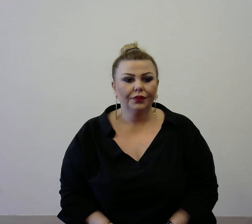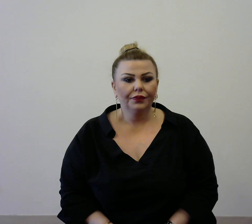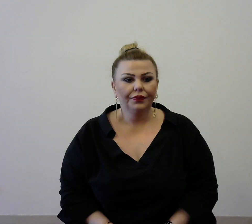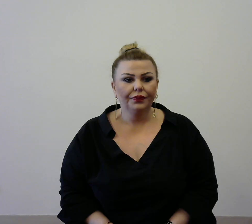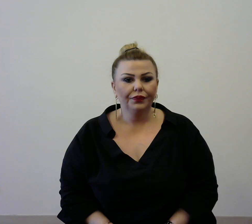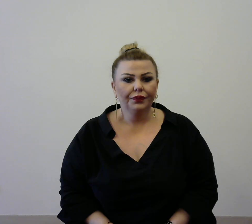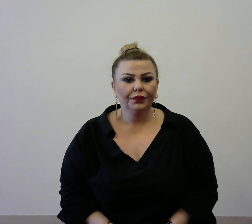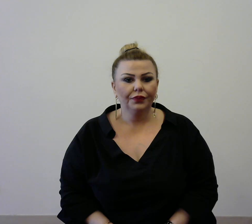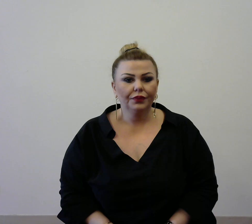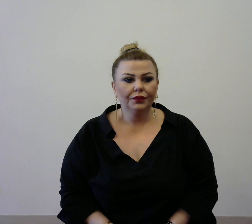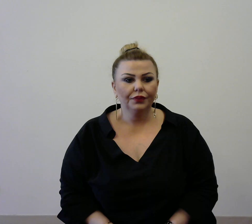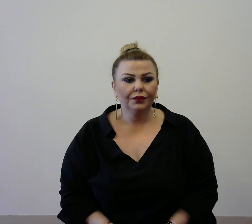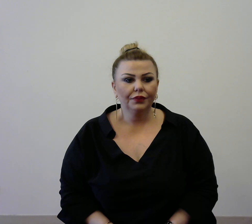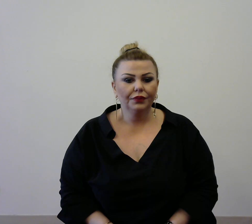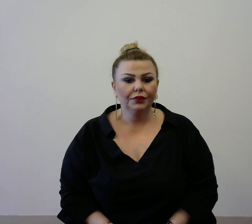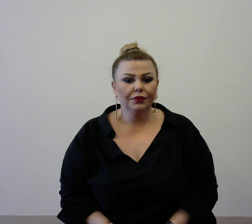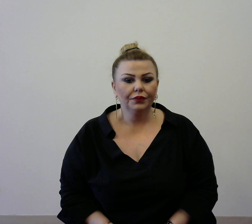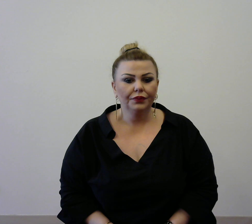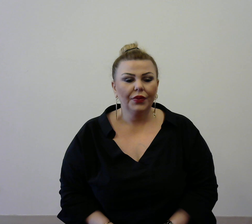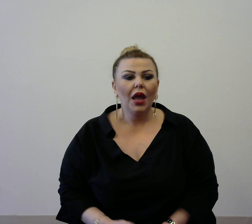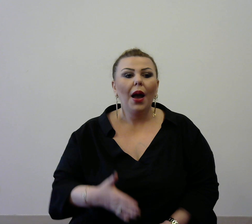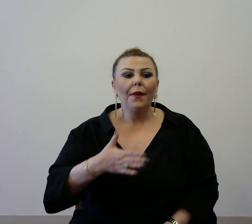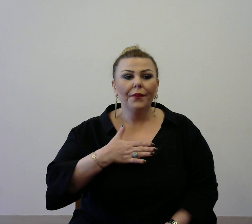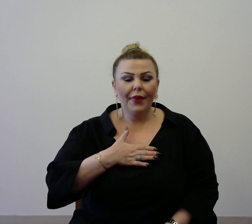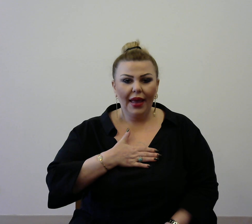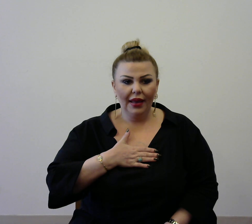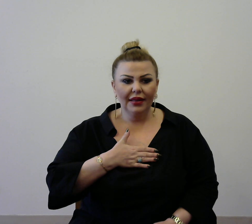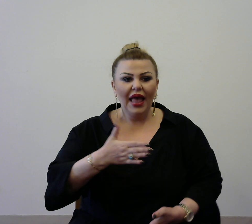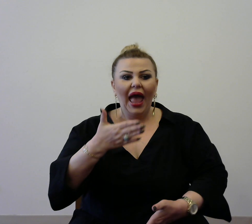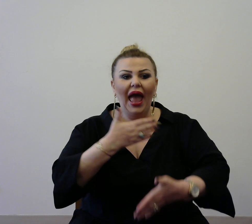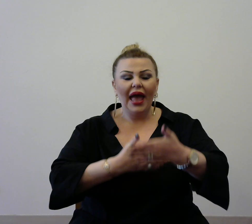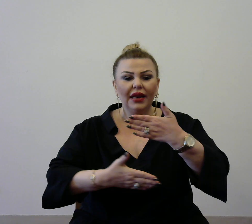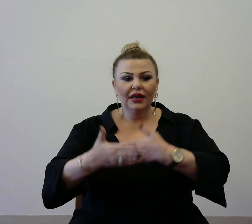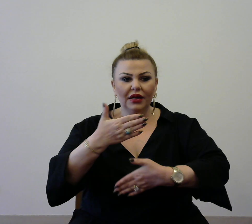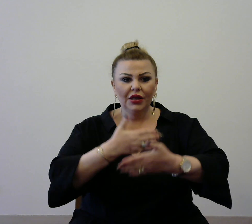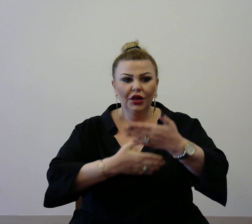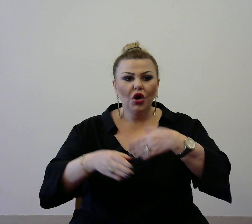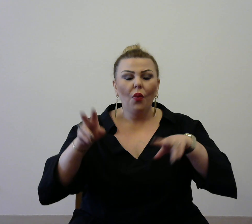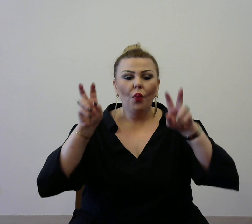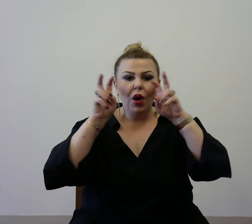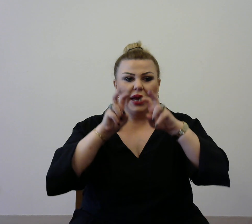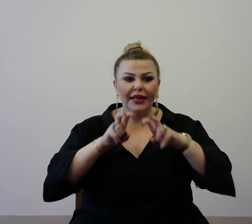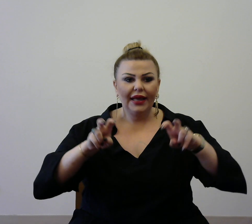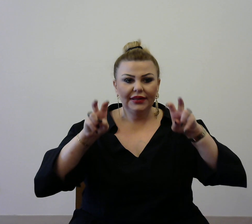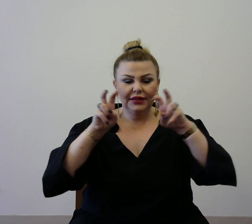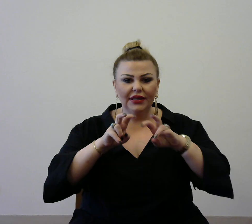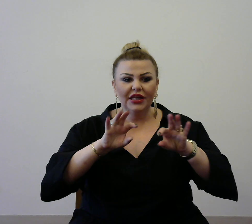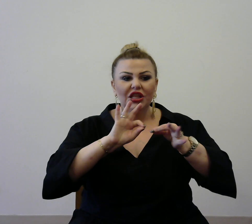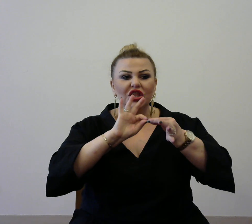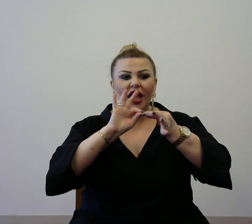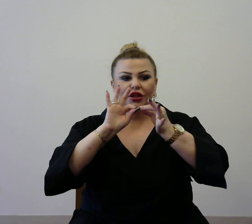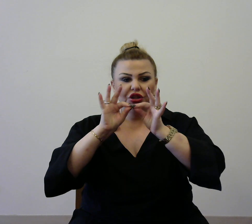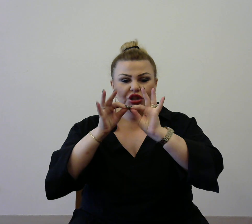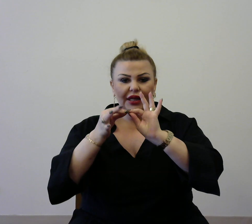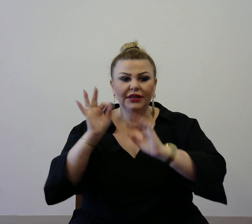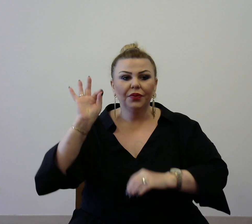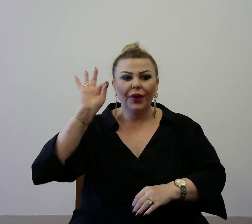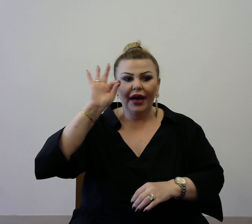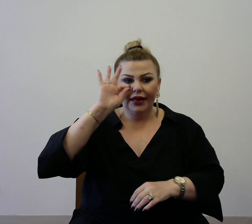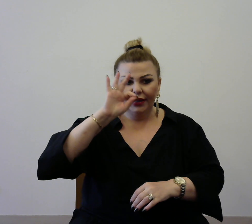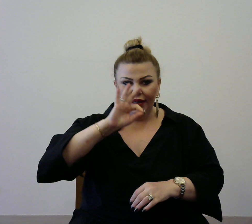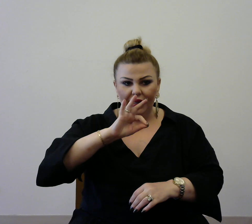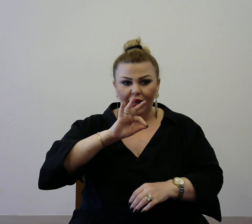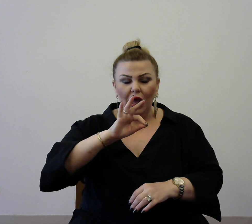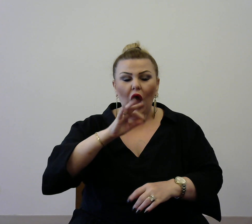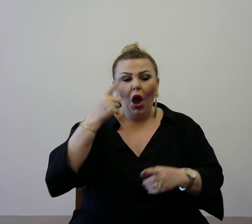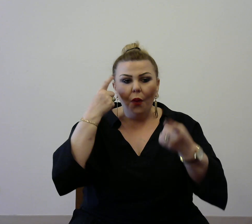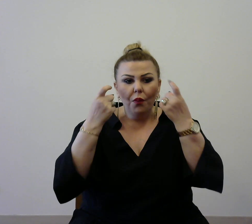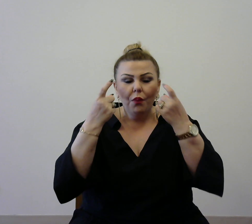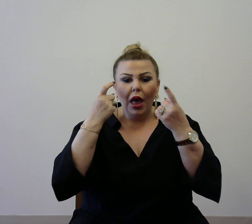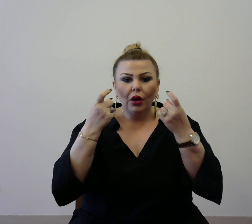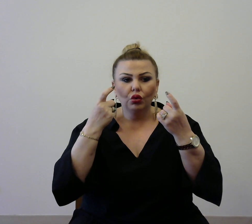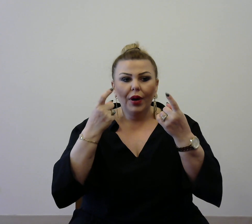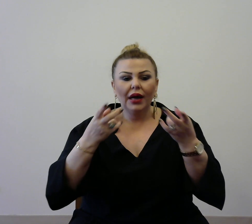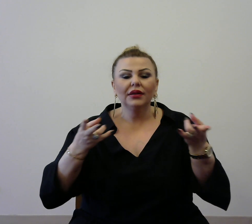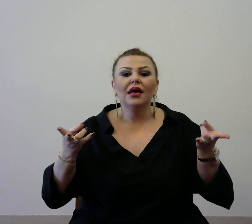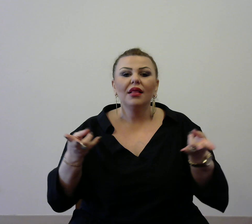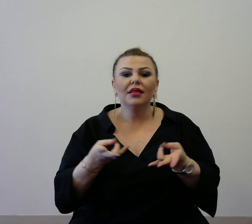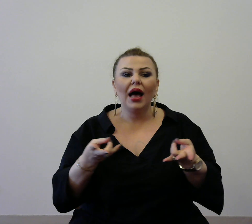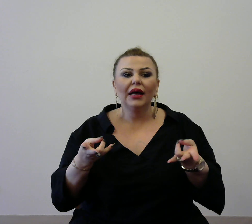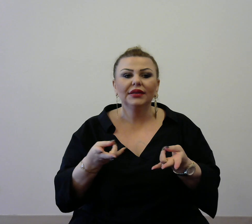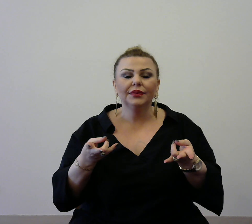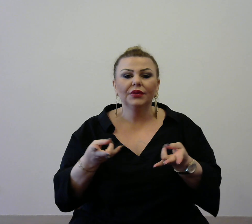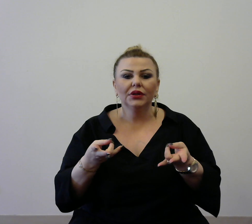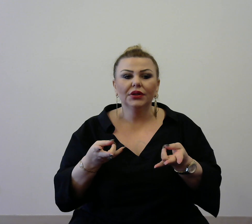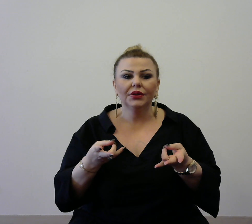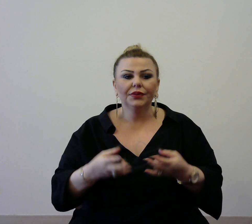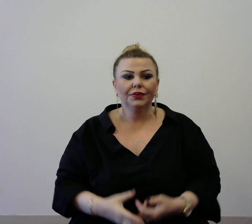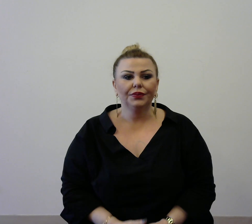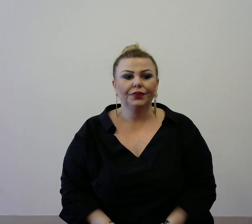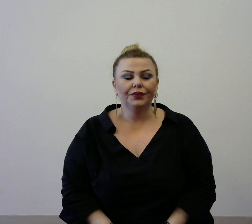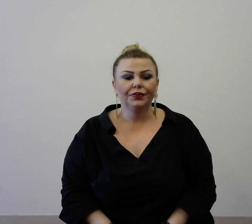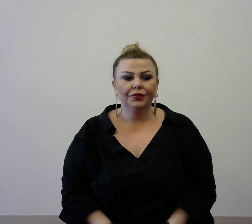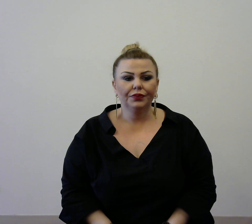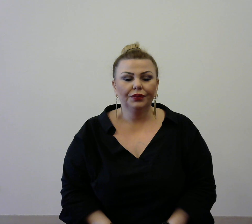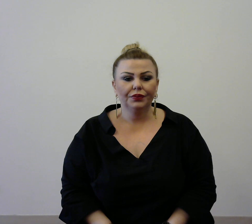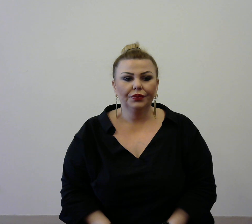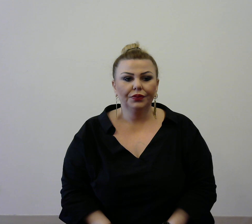Mənə əlillik müayinəsinin nəticəsi barədə məlumat lazımdır